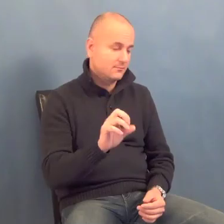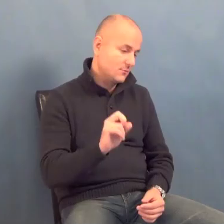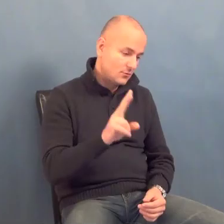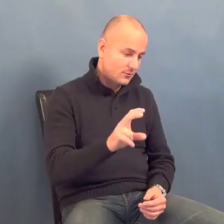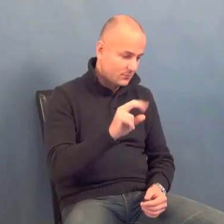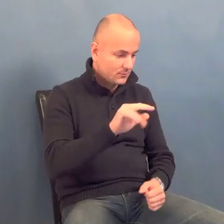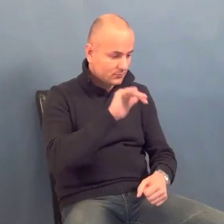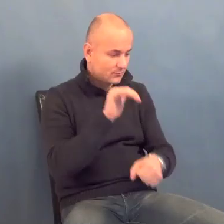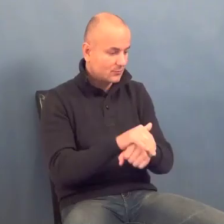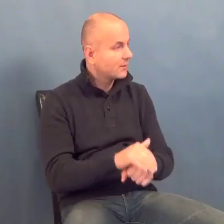Ok, ok, zgoda.